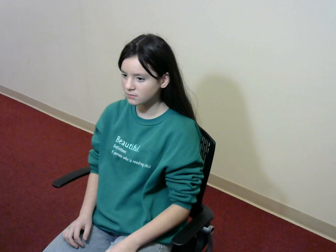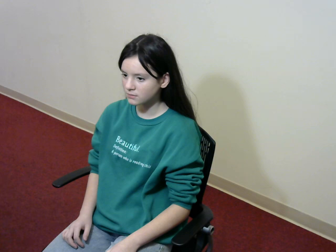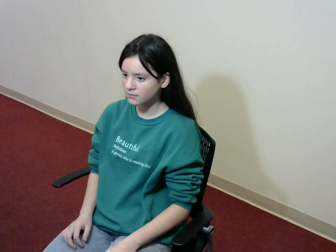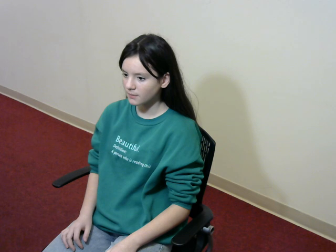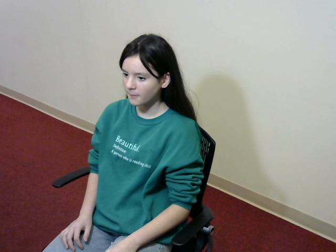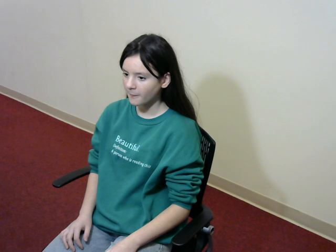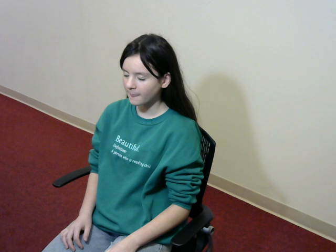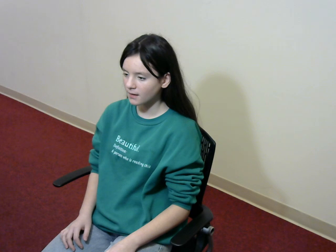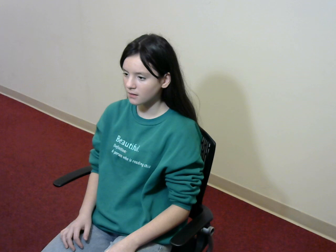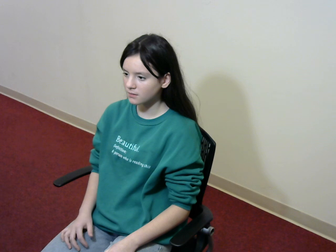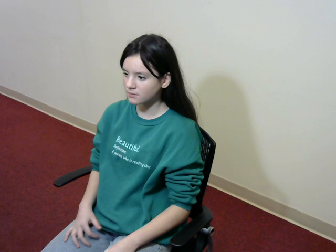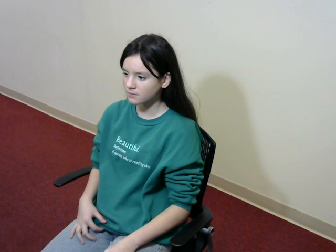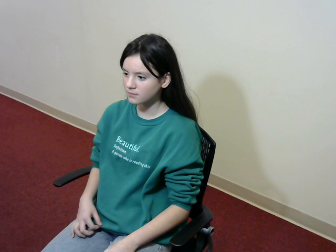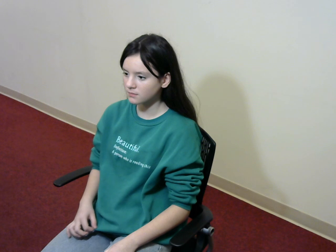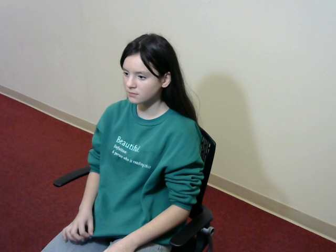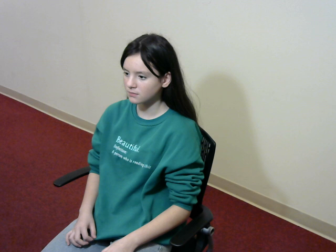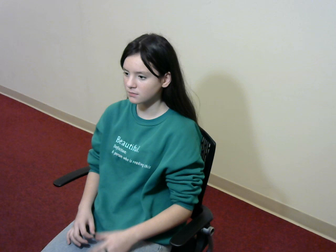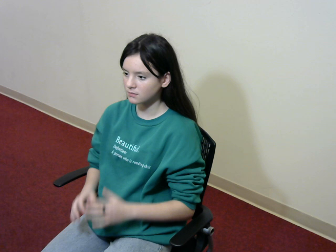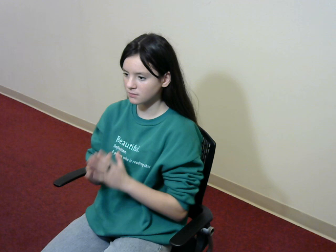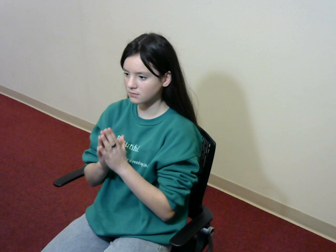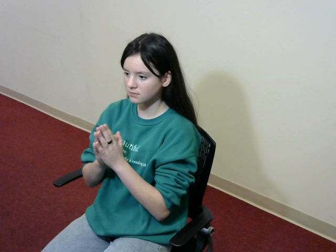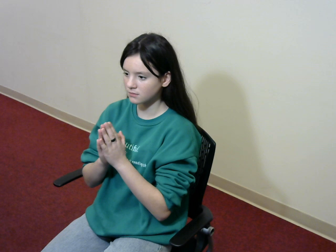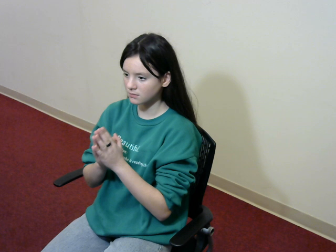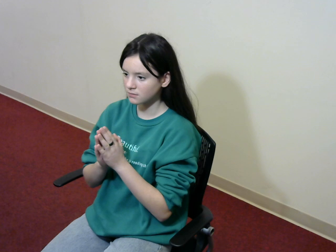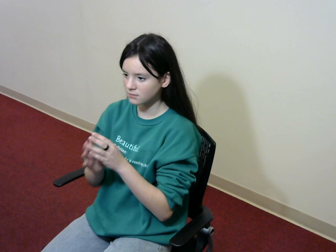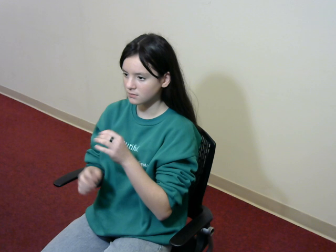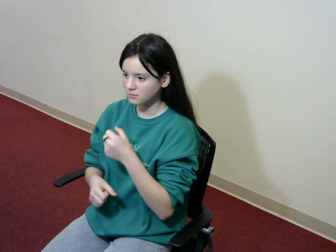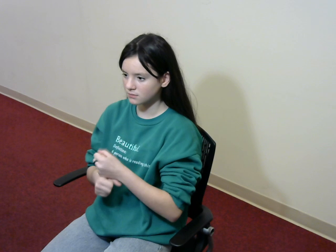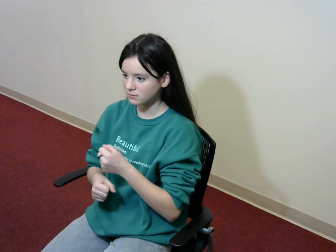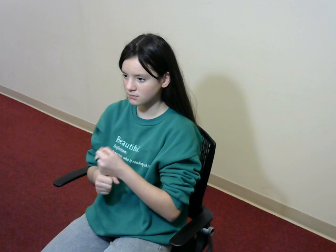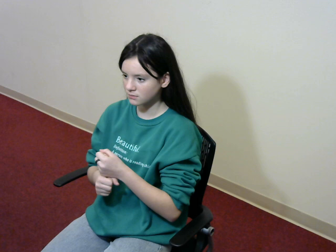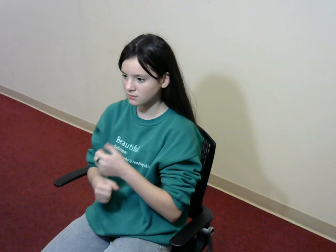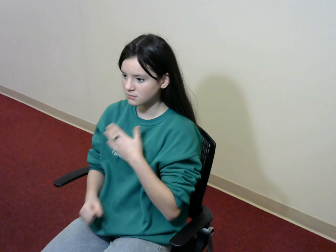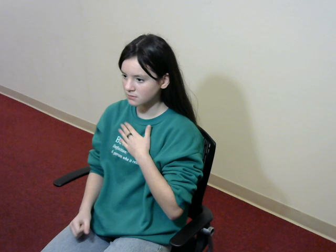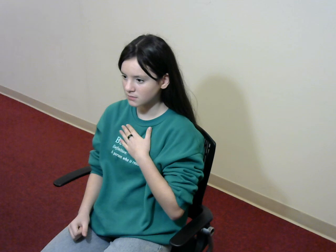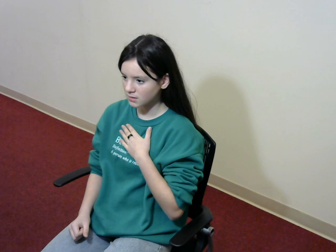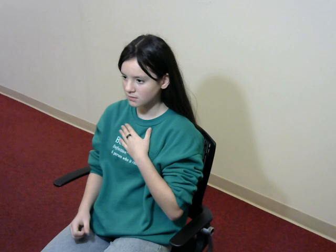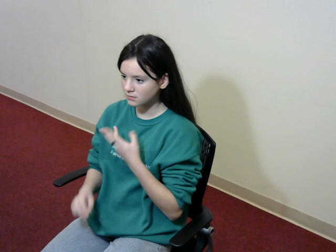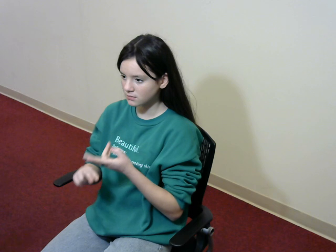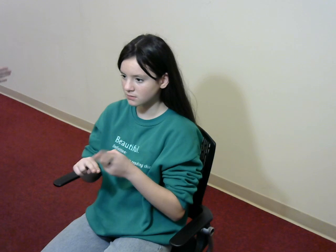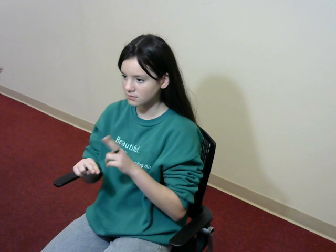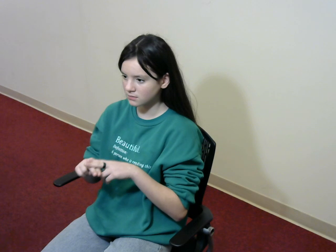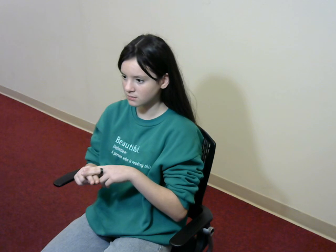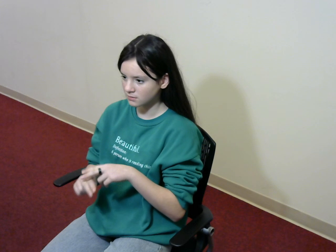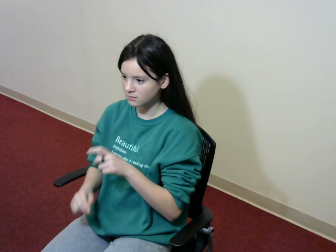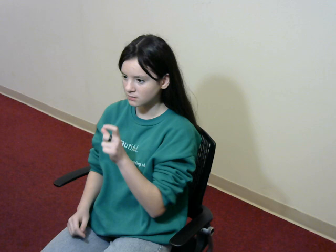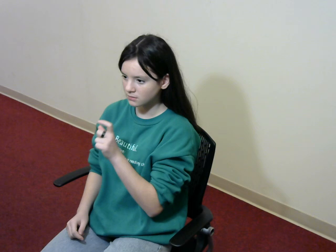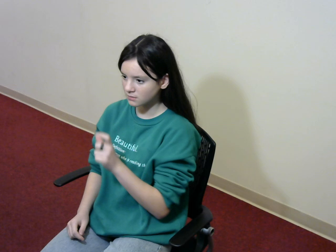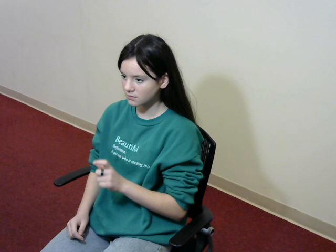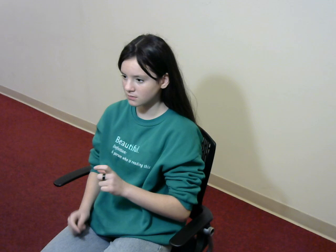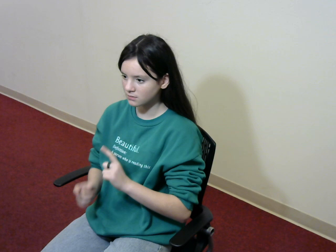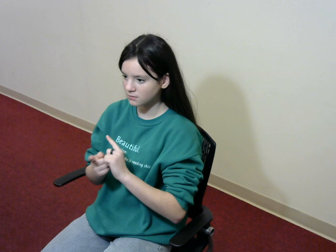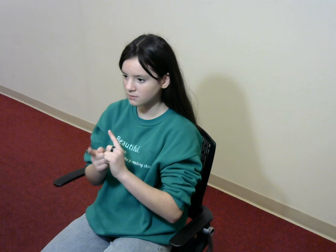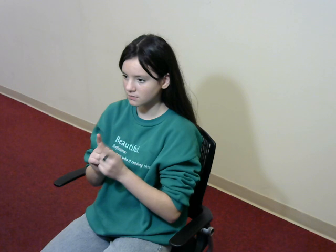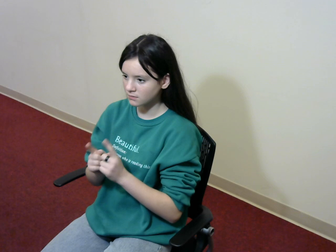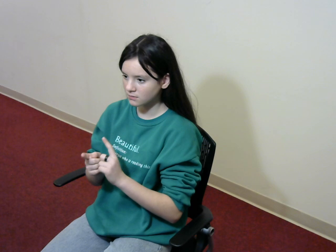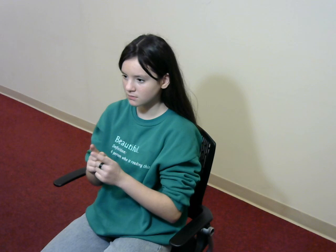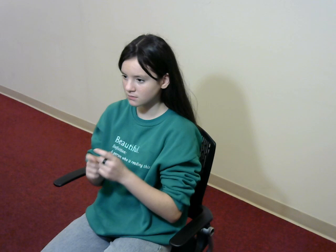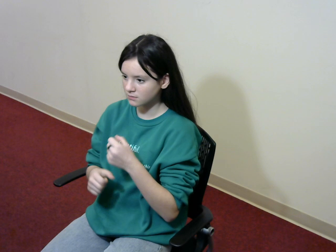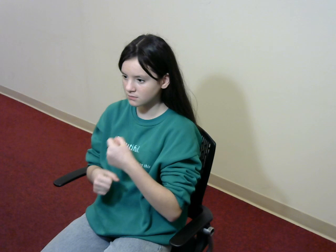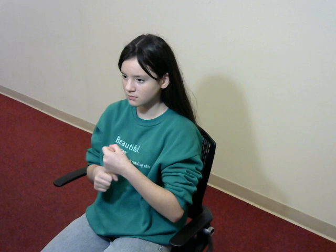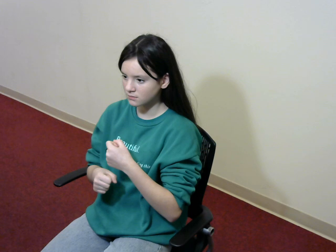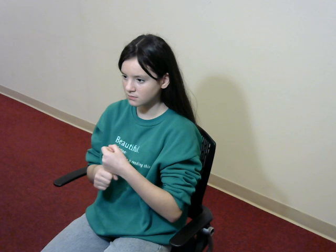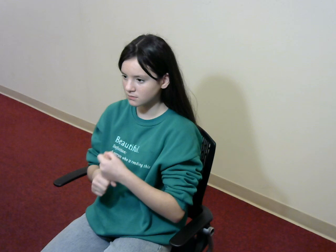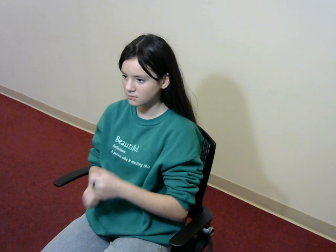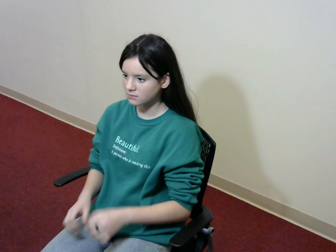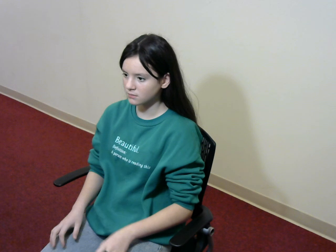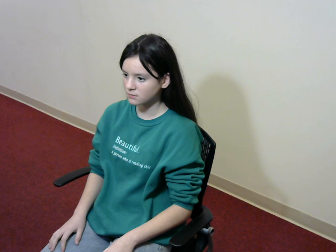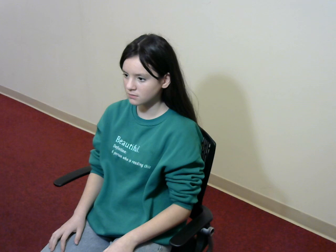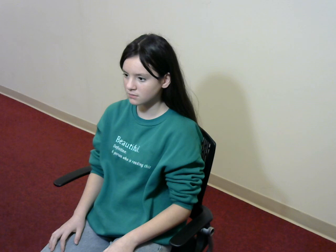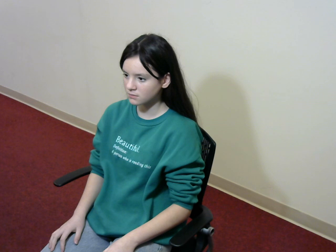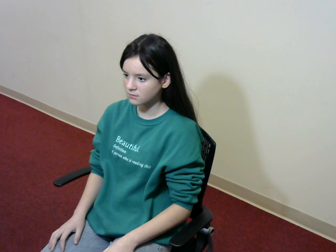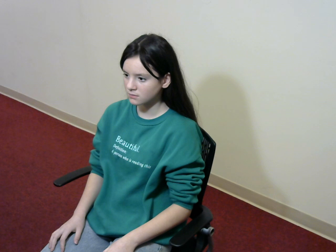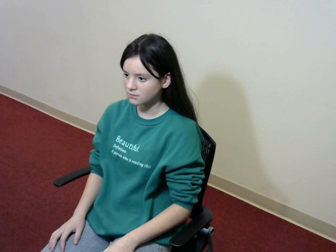Xahiş edirəm, mənə bu şeiri tərcümə edin